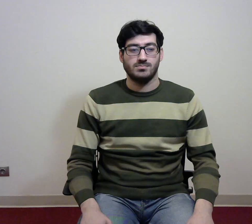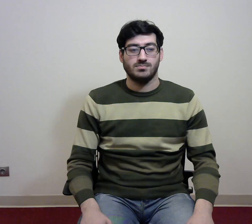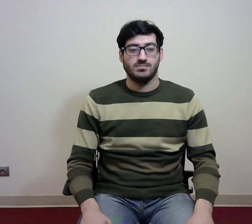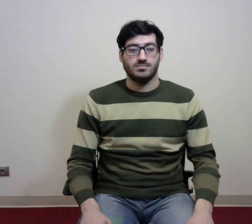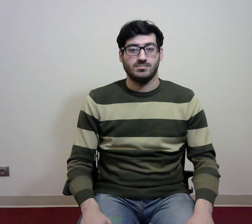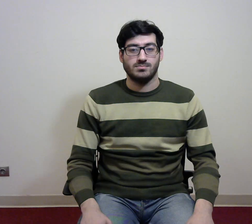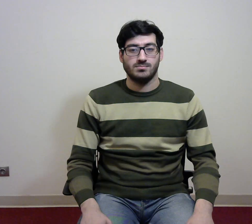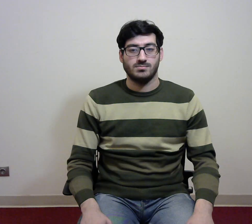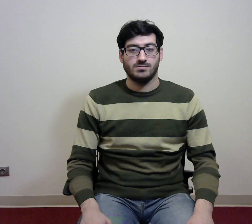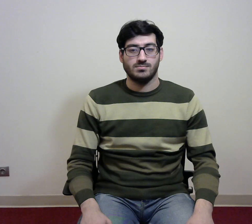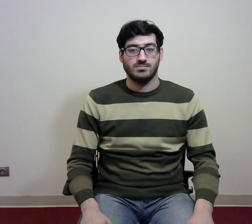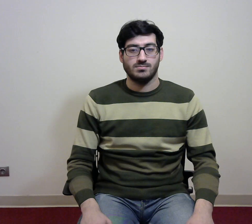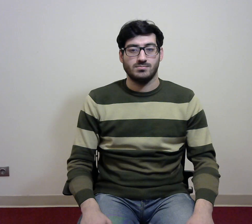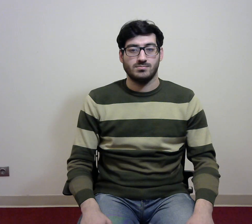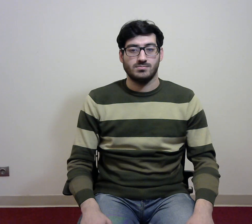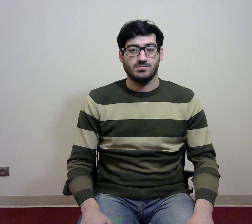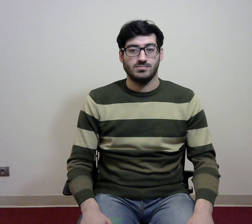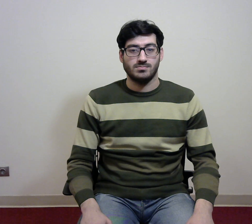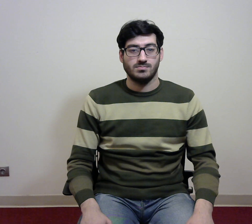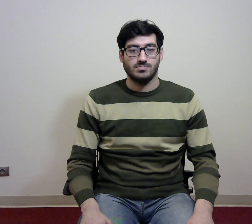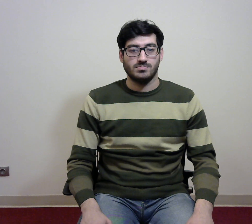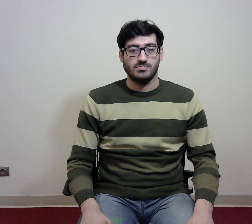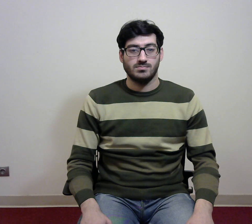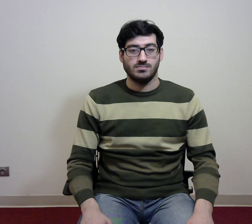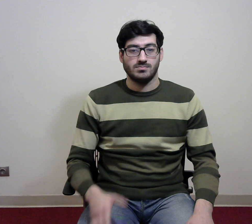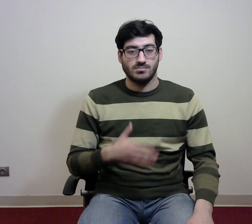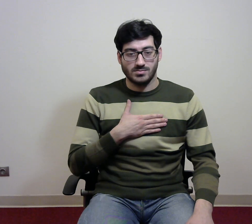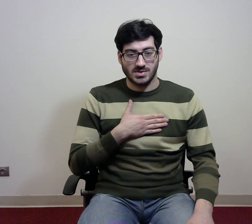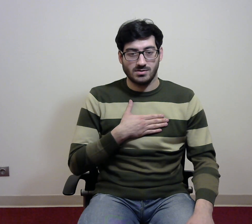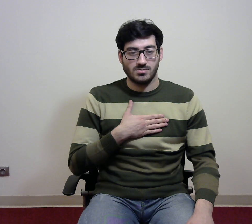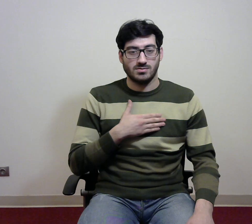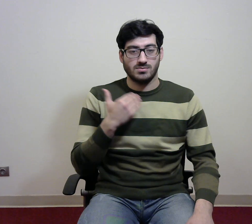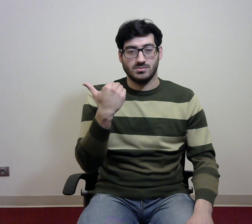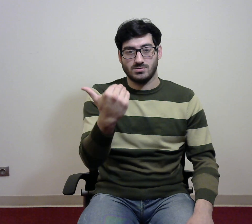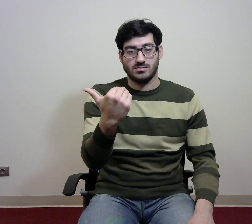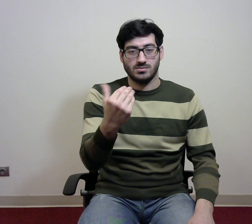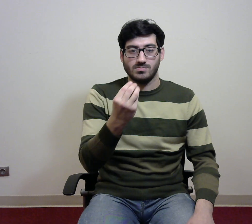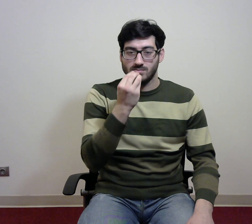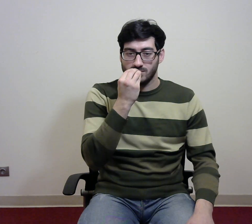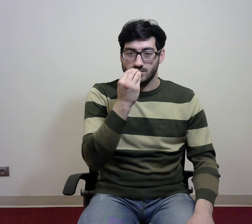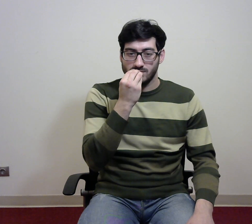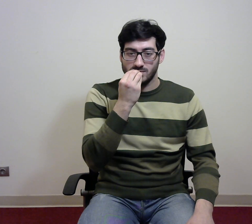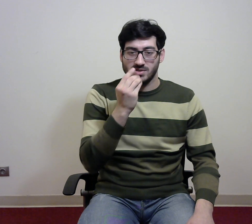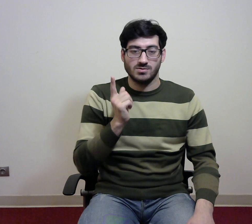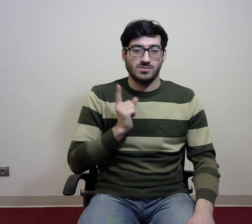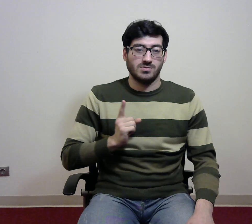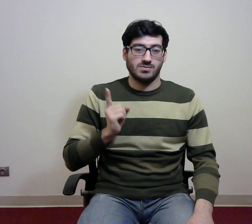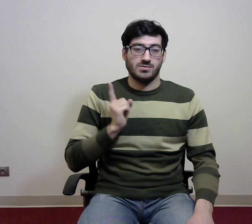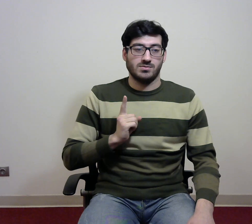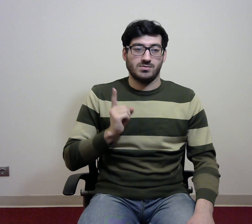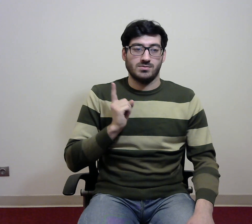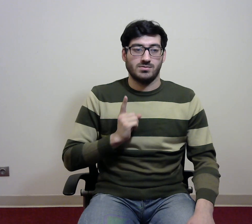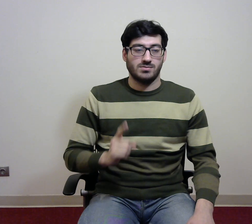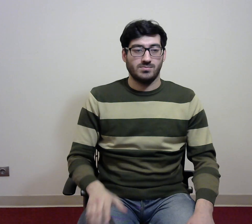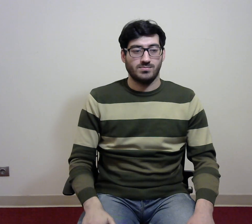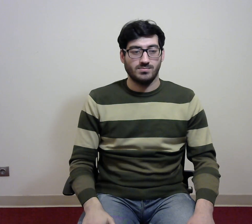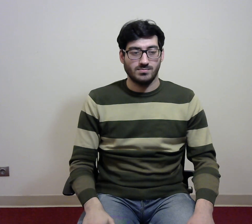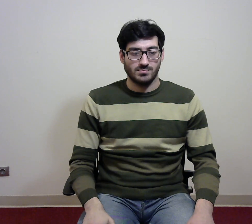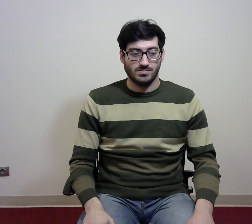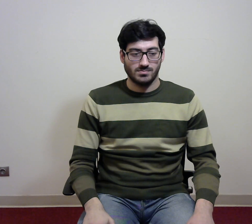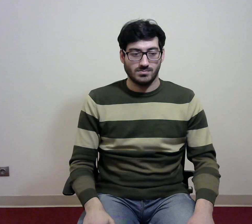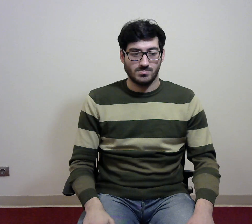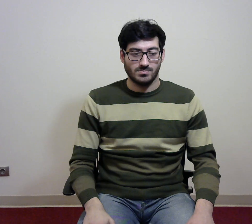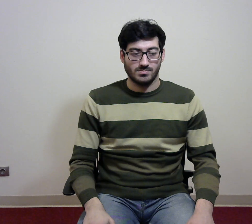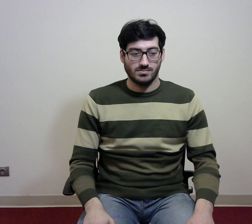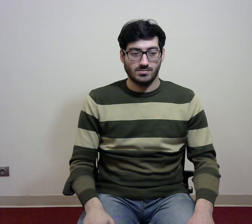Mən sizi naharda gözləyəcəm